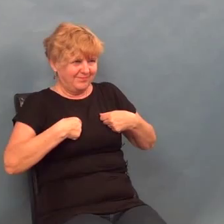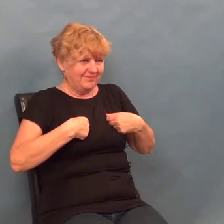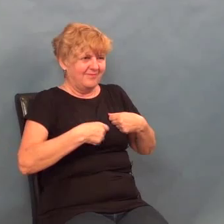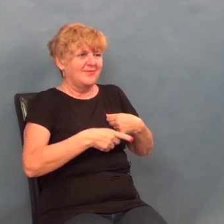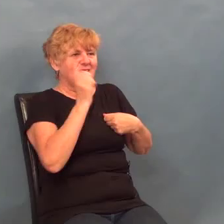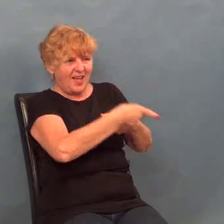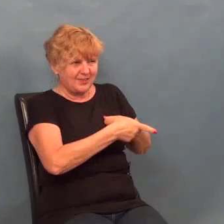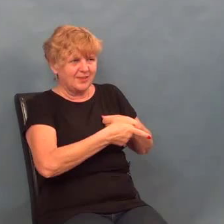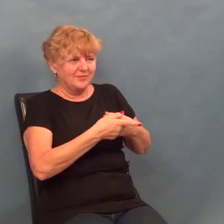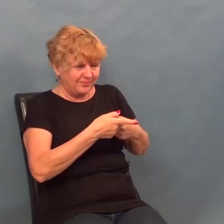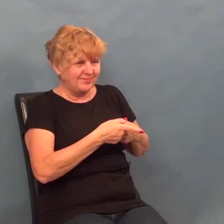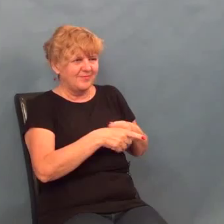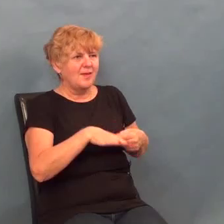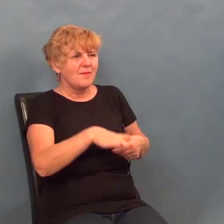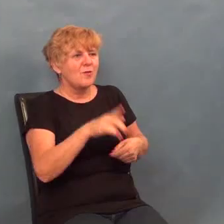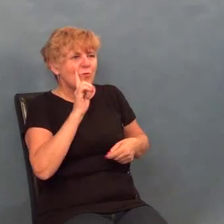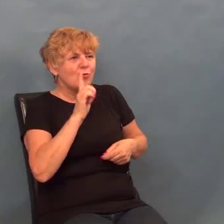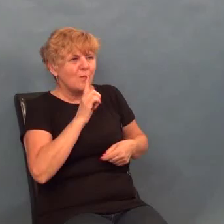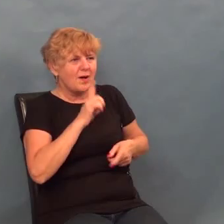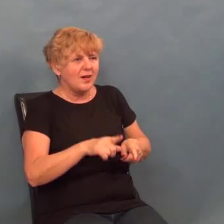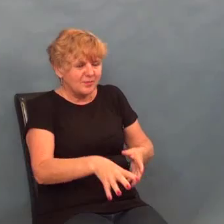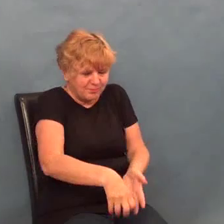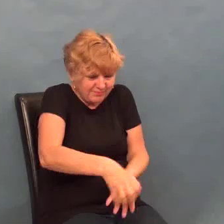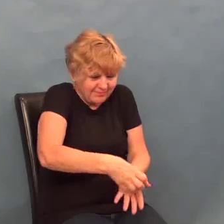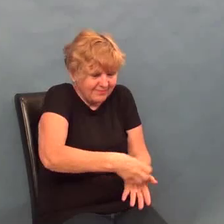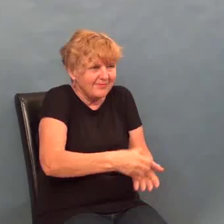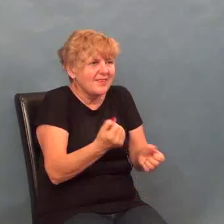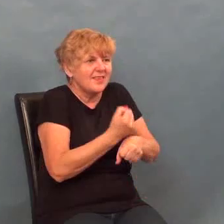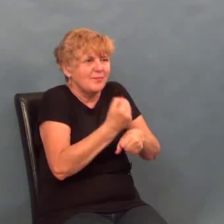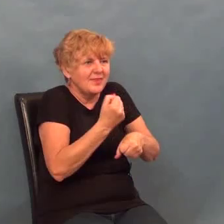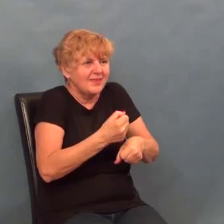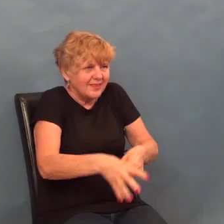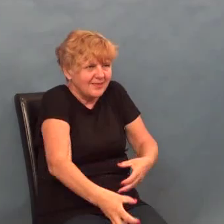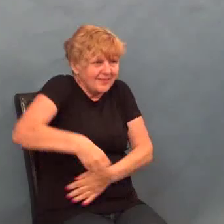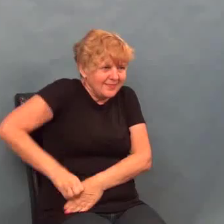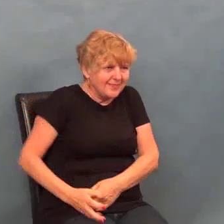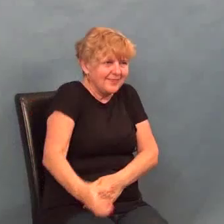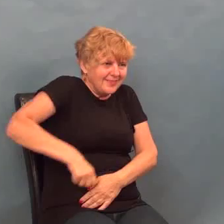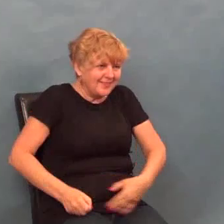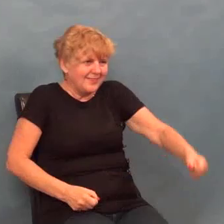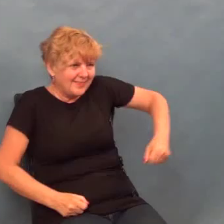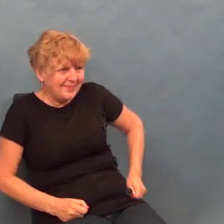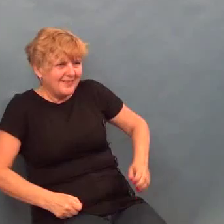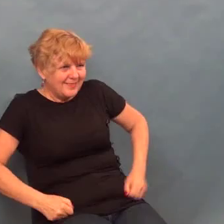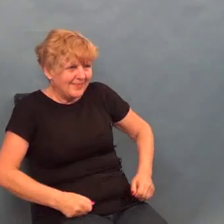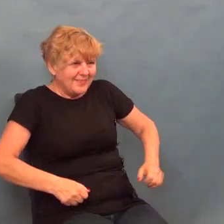Kazał małemu chłopcu zbierać kamienie i chować je do kieszeni.